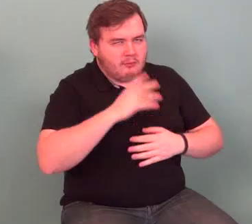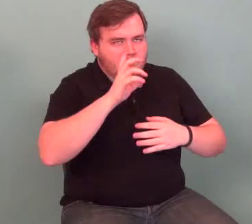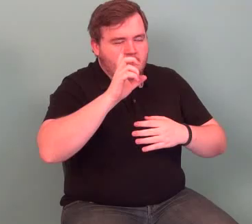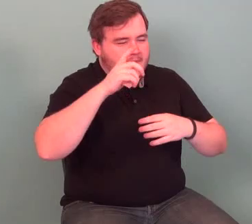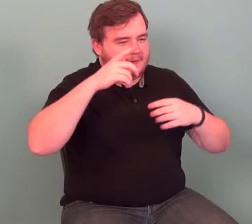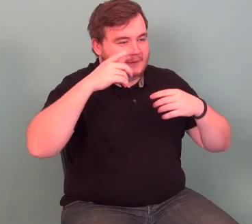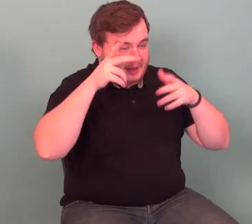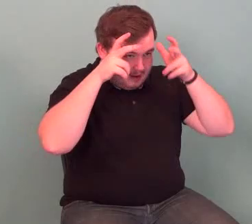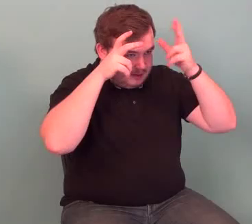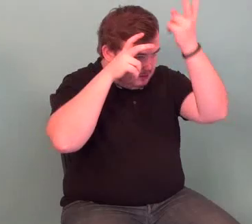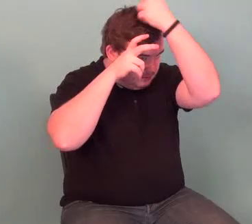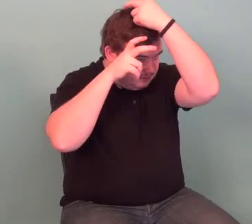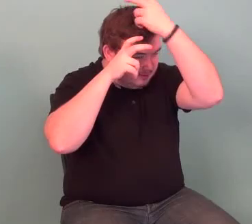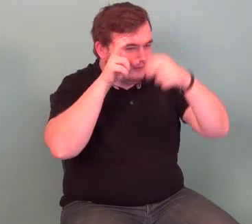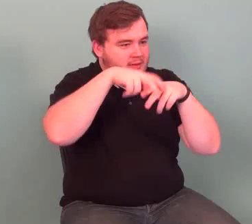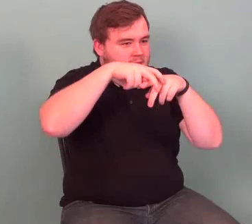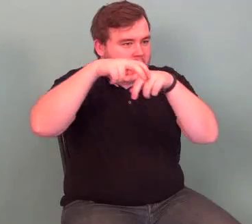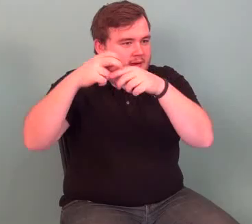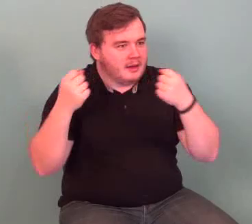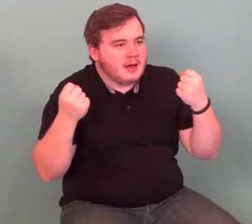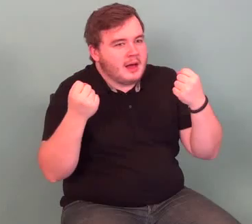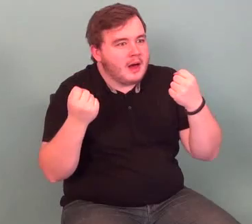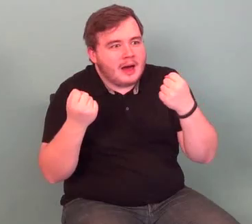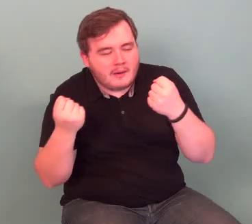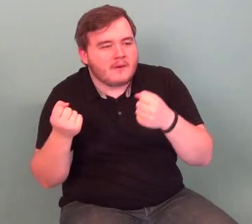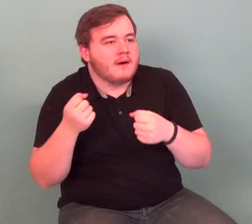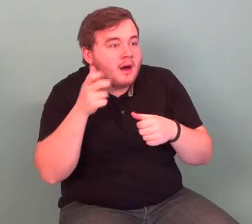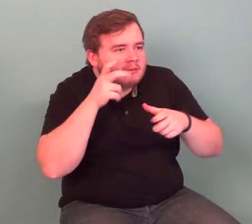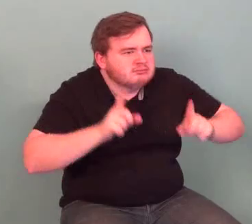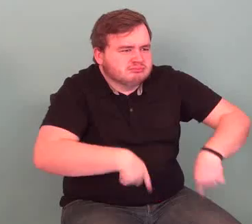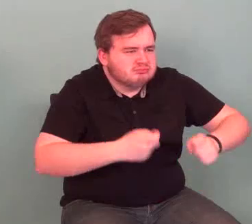Chłopiec jest na głowie jelenia i trzyma się za rogi, a ten jeleń biegnie.